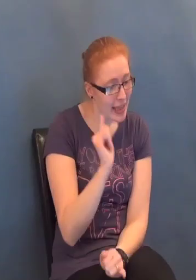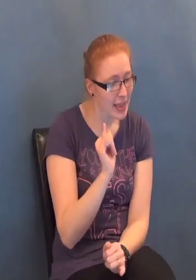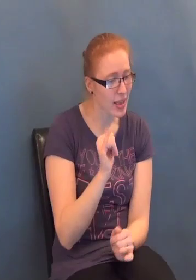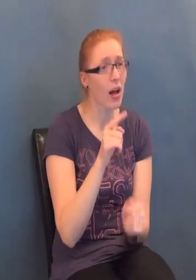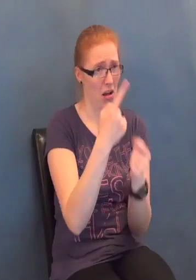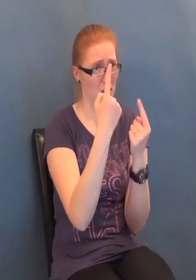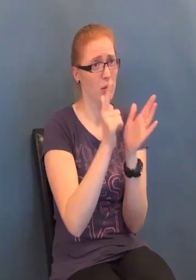Dobra, inny termin.